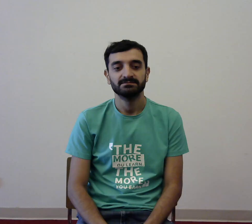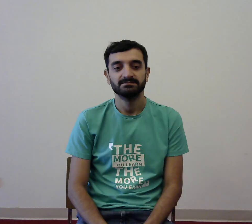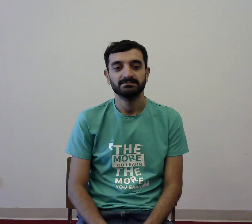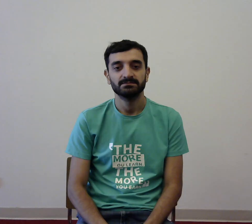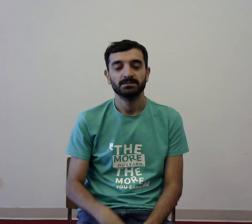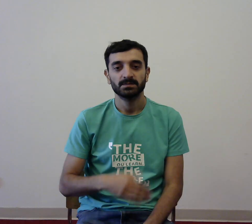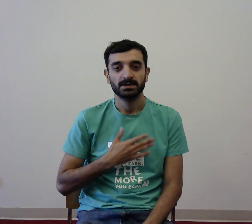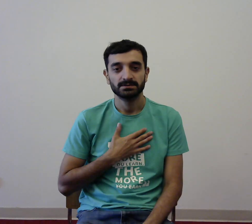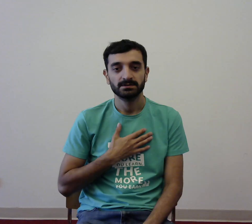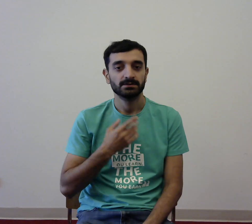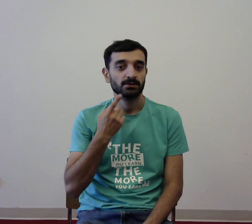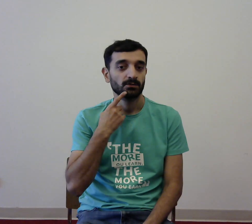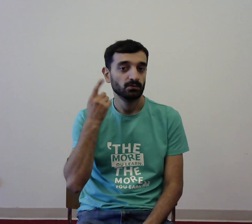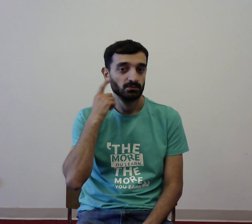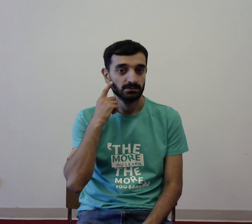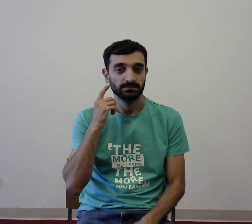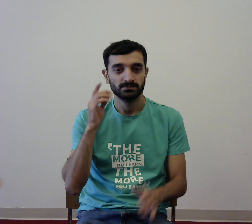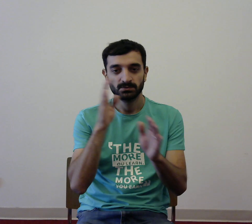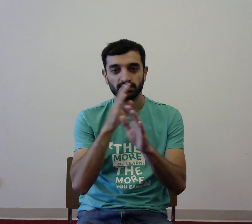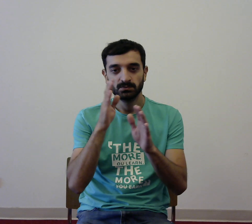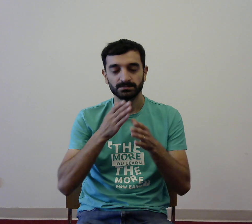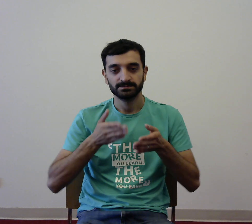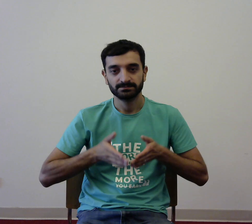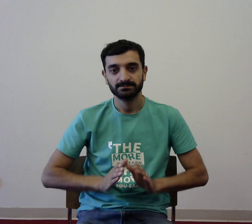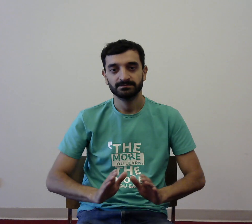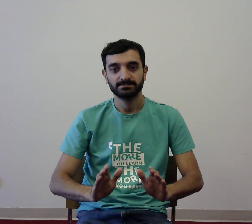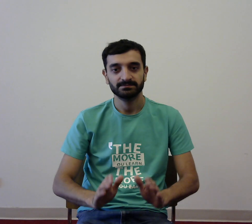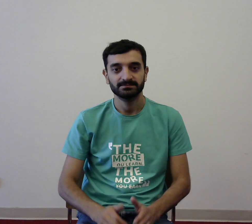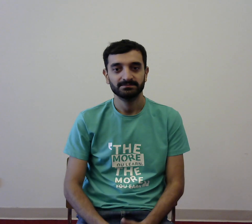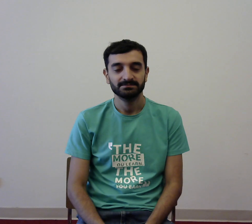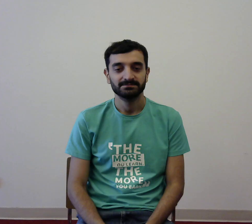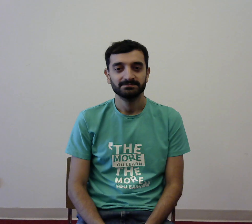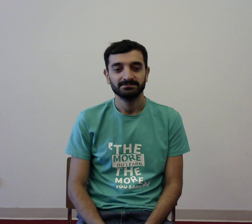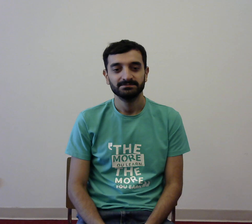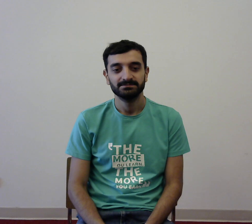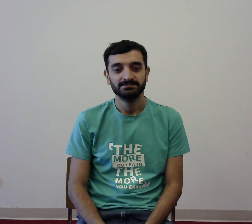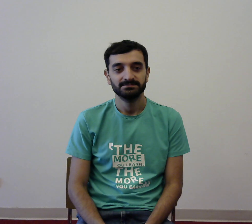Mənim eşitmə məhdudiyyətim anadangəlmədir